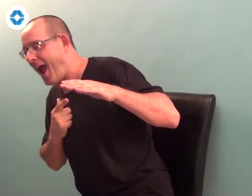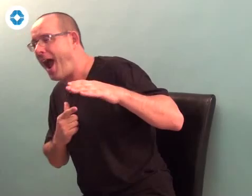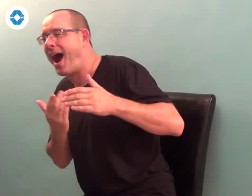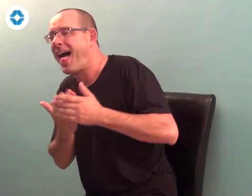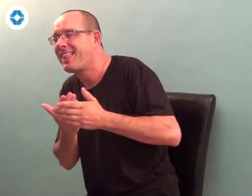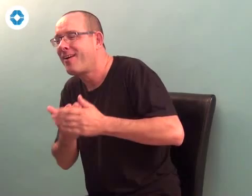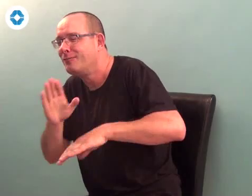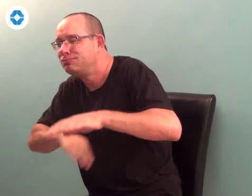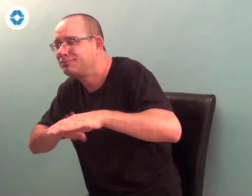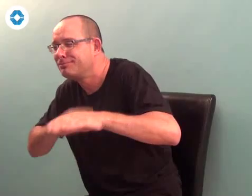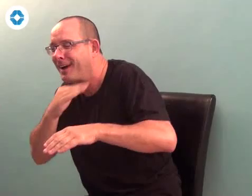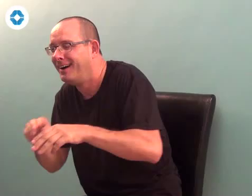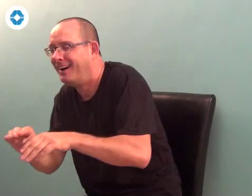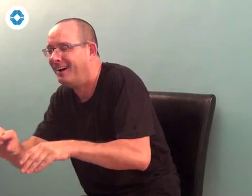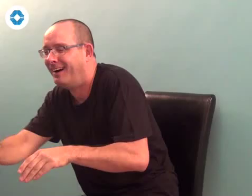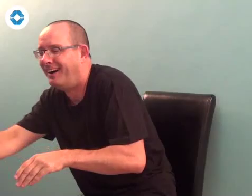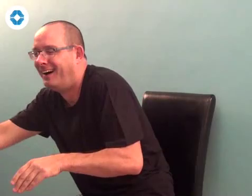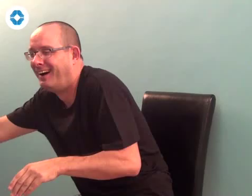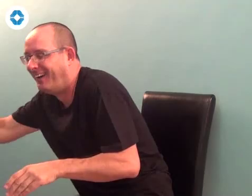Dlatego, bo urodziło się dużo małych żabek.